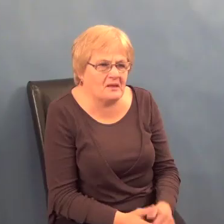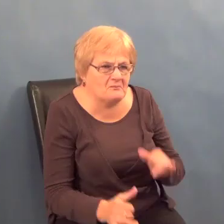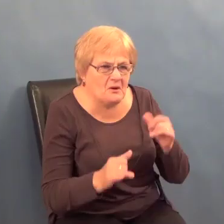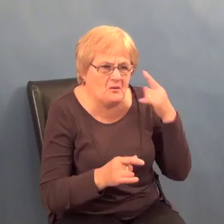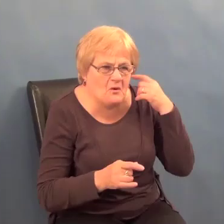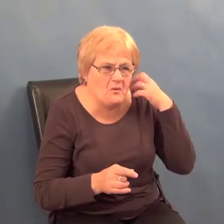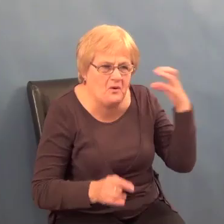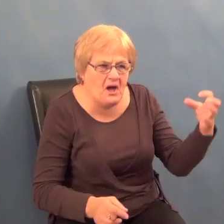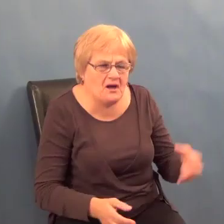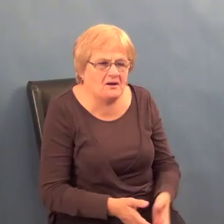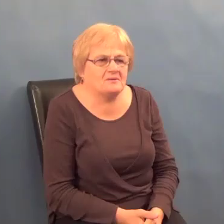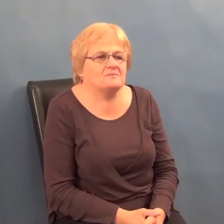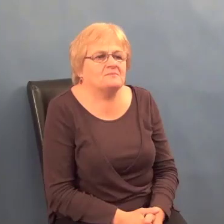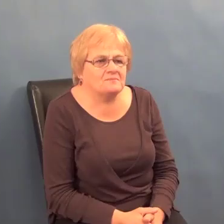Hałas, słychać głośno.